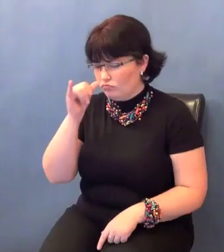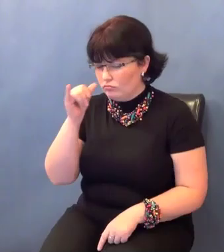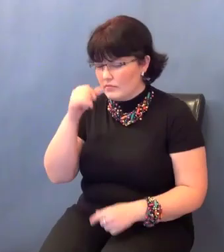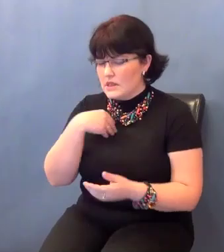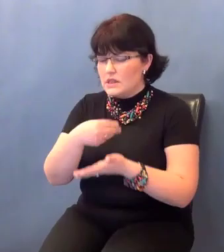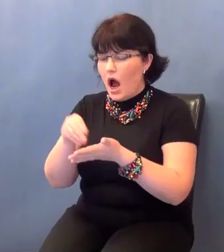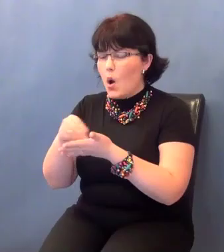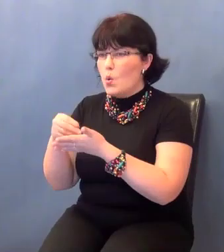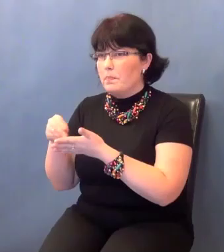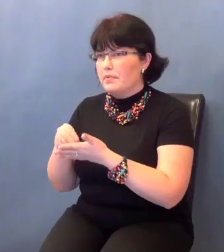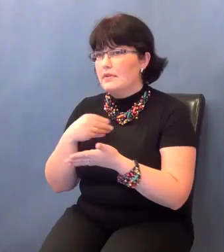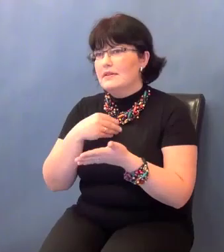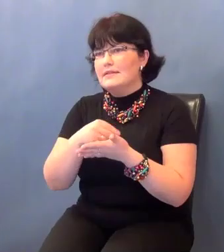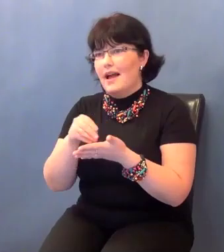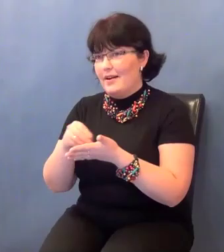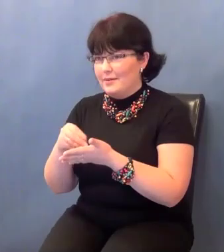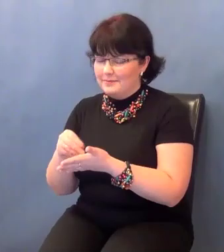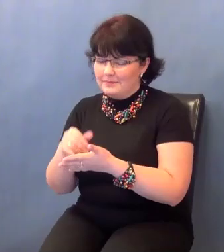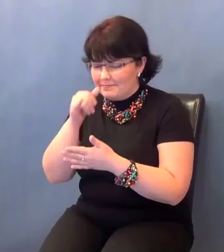Mam zakupy, nie mogę.